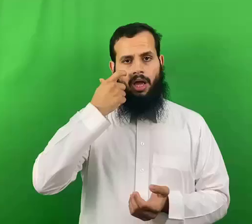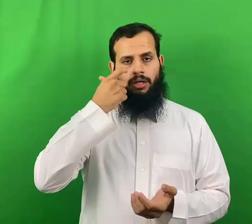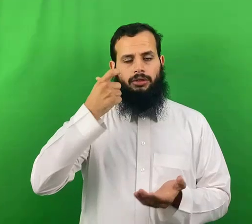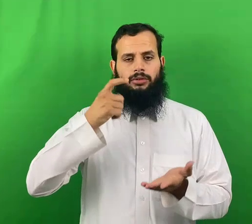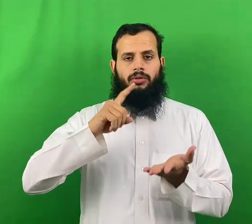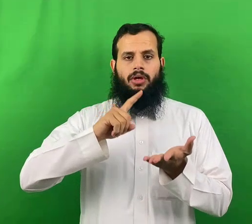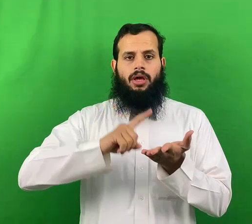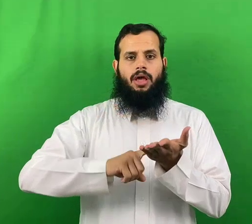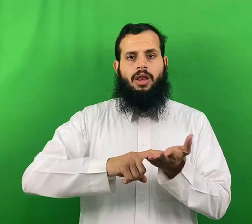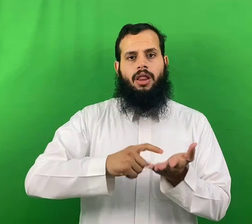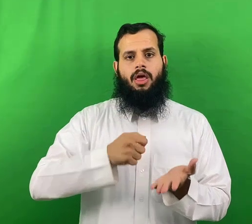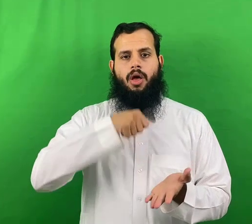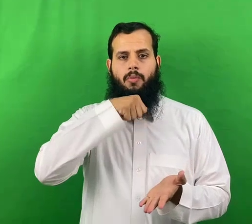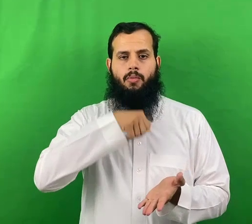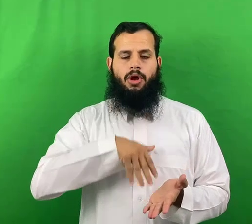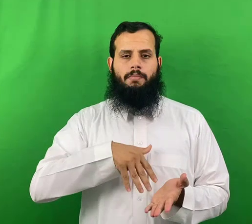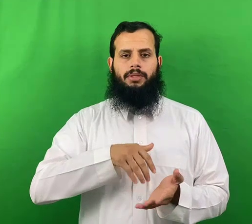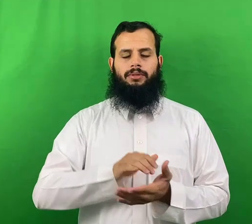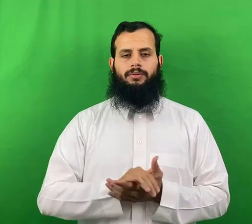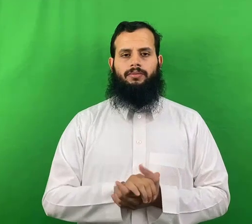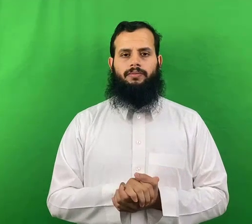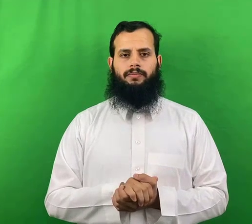أشهد أن محمدا